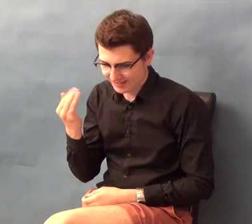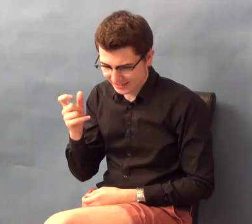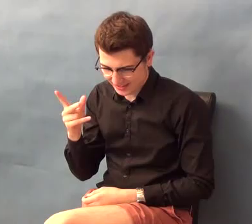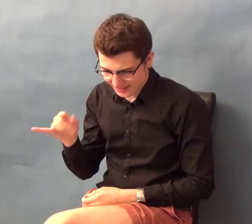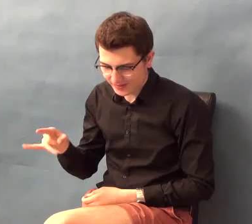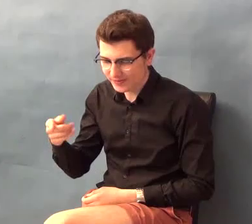Mickey.